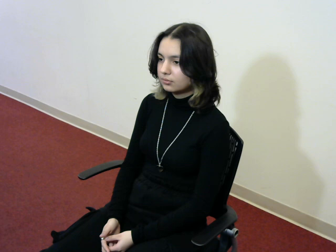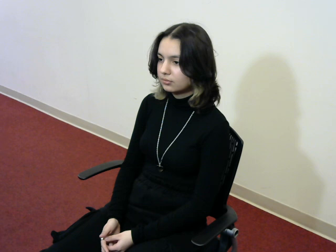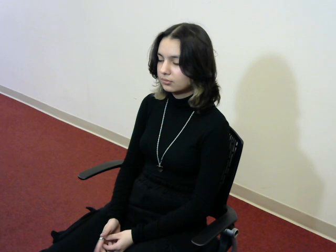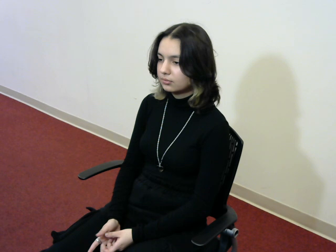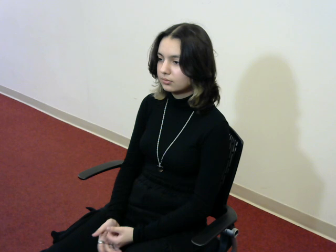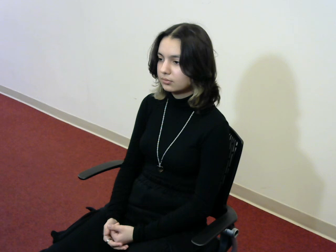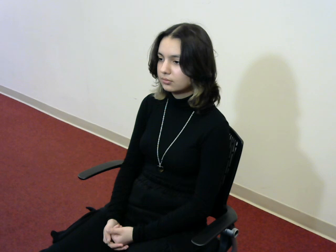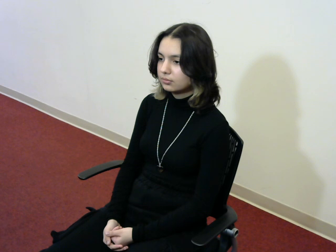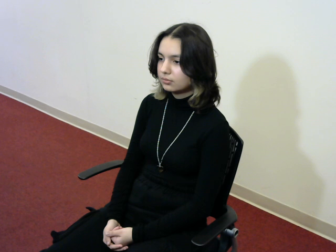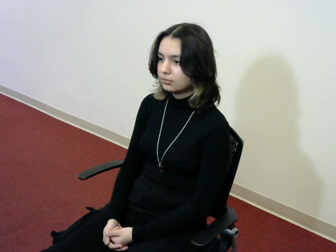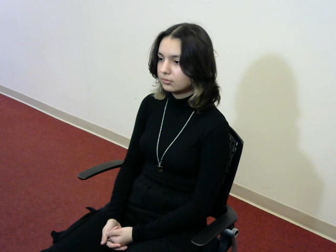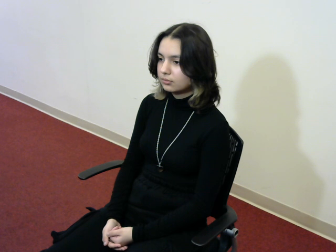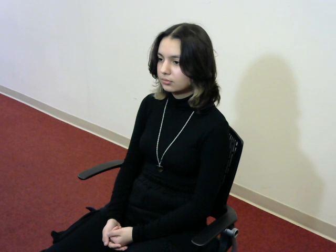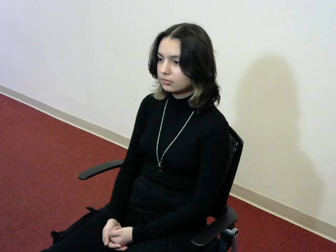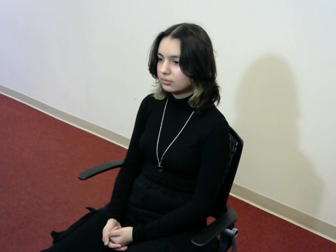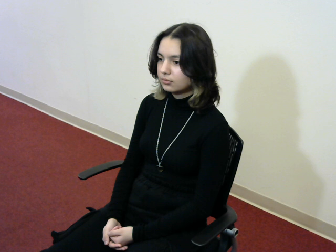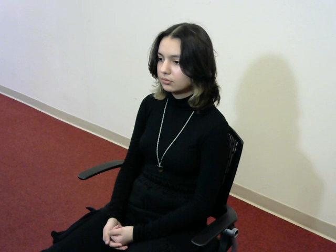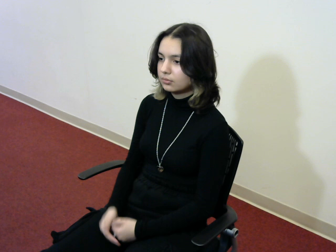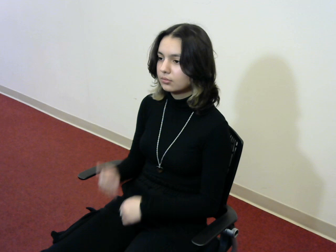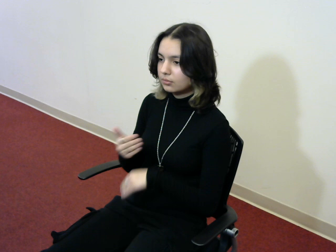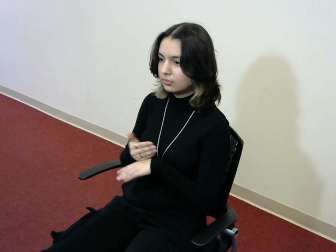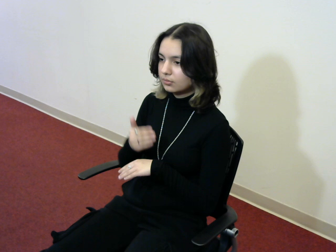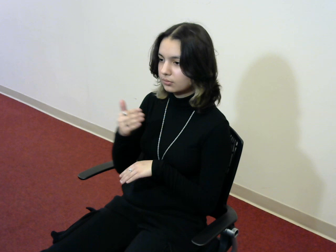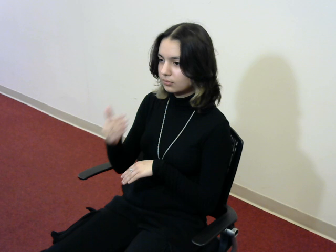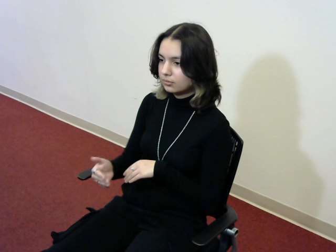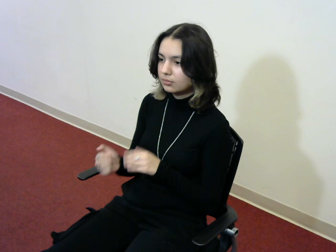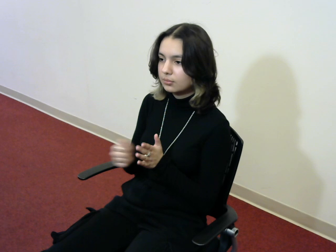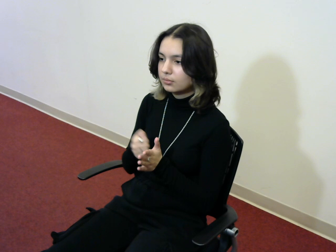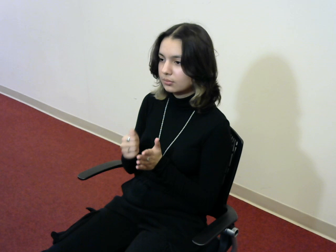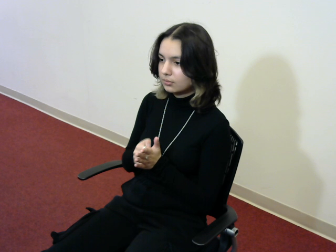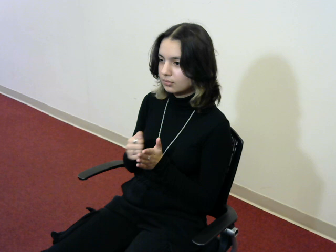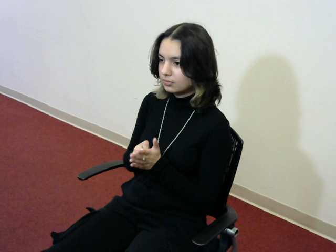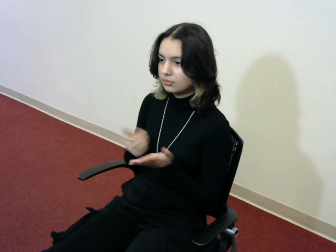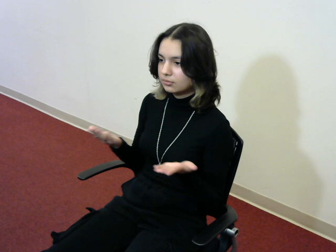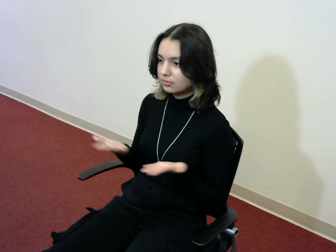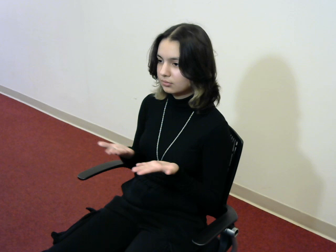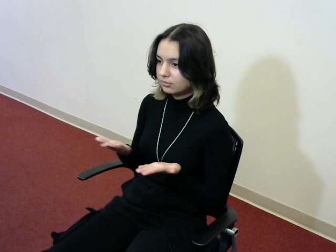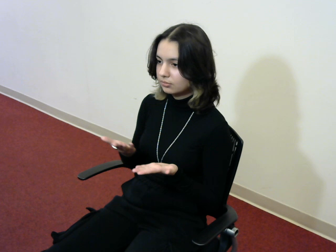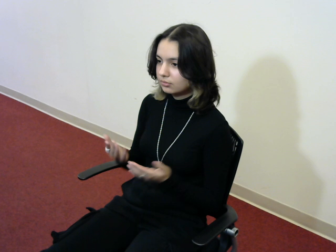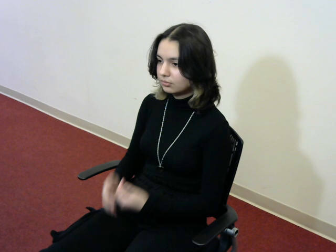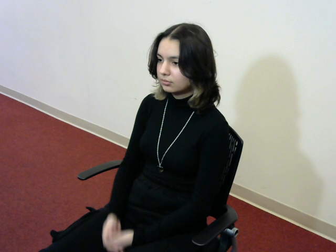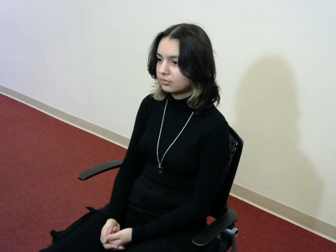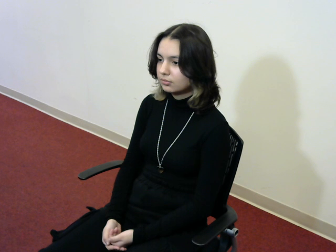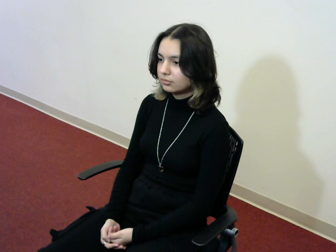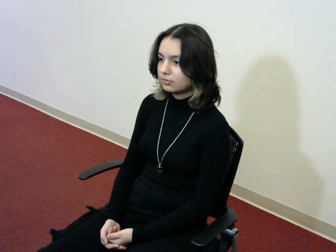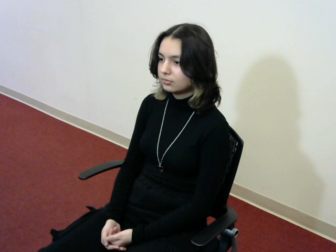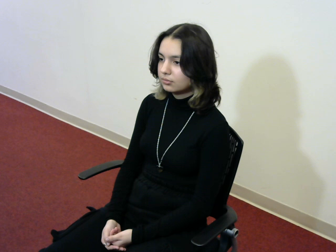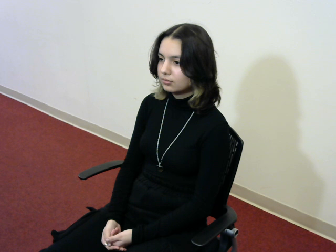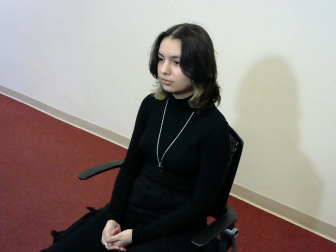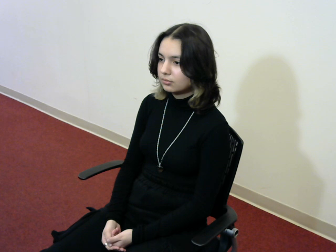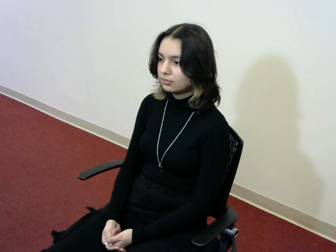Gecikməyinizin səbəbi nədir?